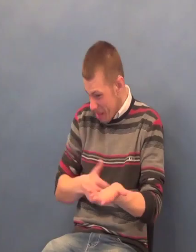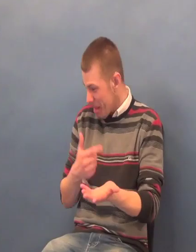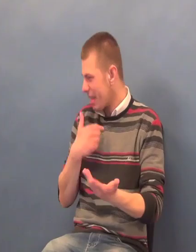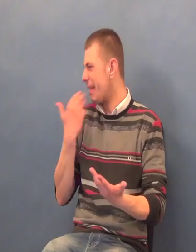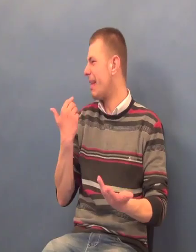Nie wiem.